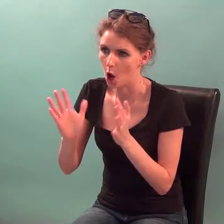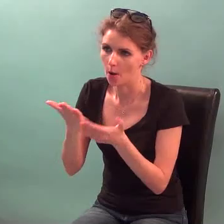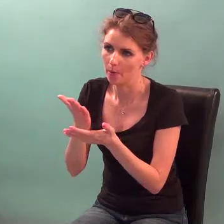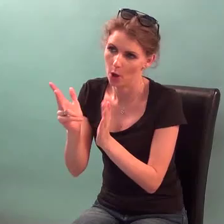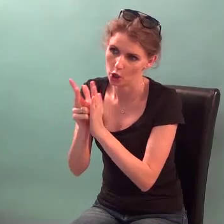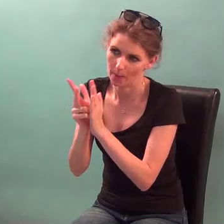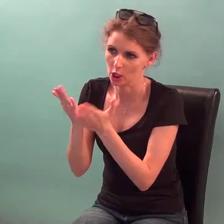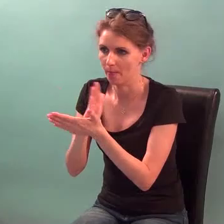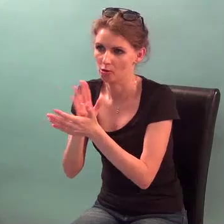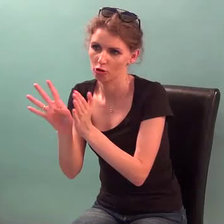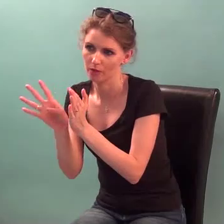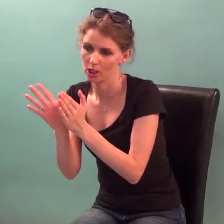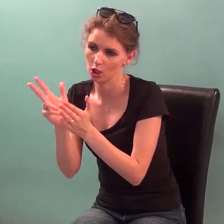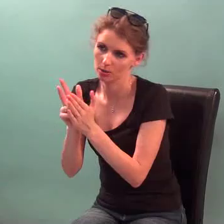Między osiemnastą a dziewiętnastą.